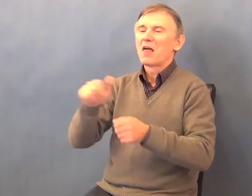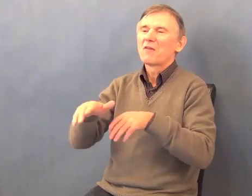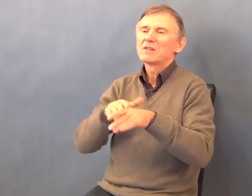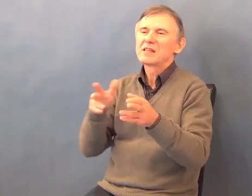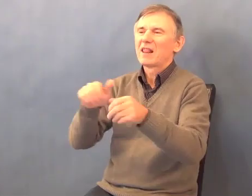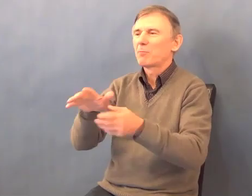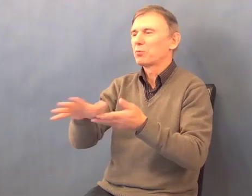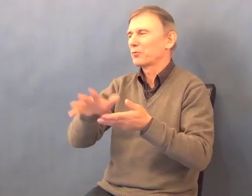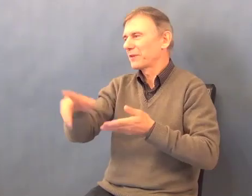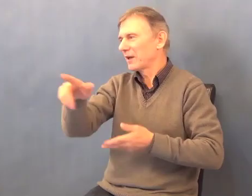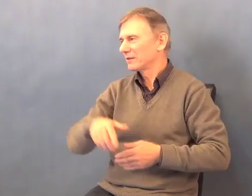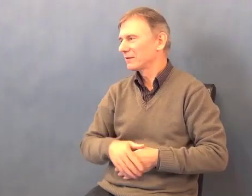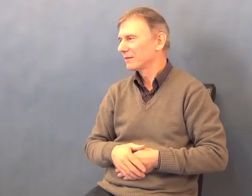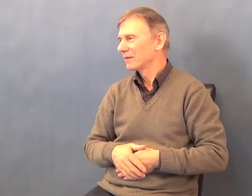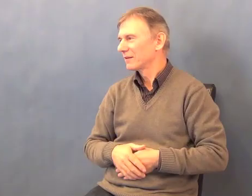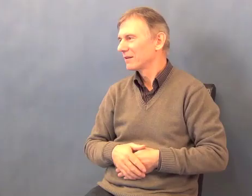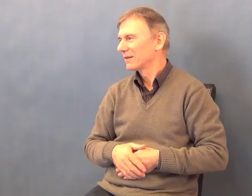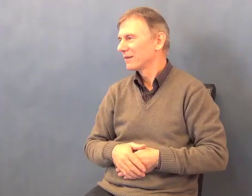Rzeka jest brudna.